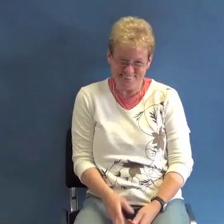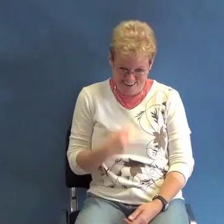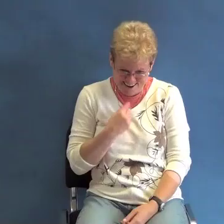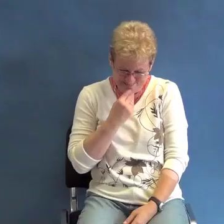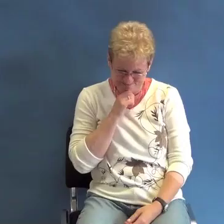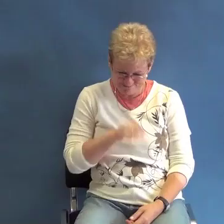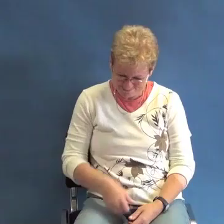Ja jedzenia nigdy...